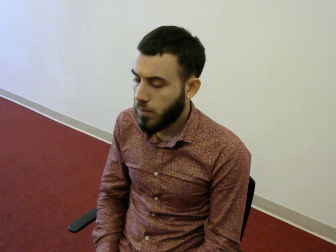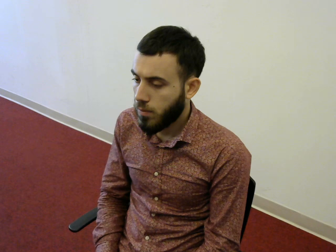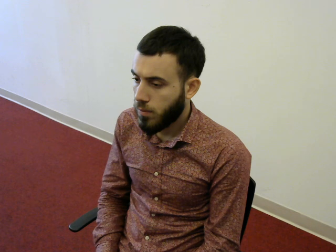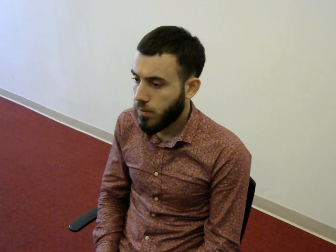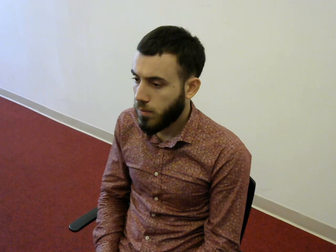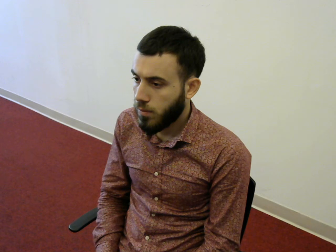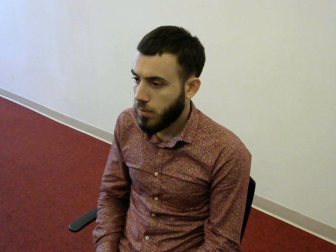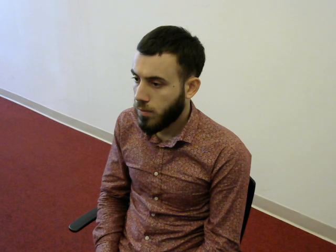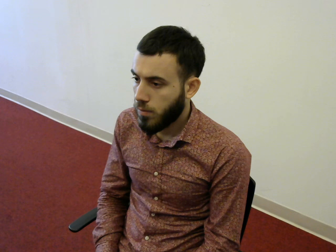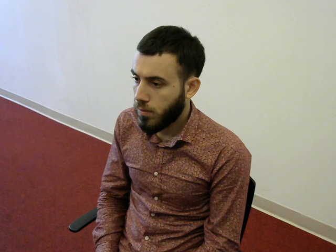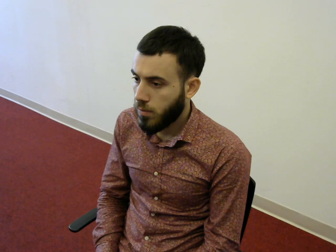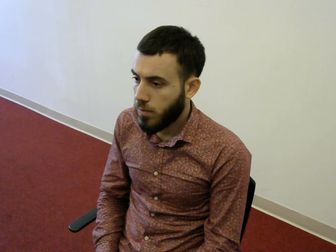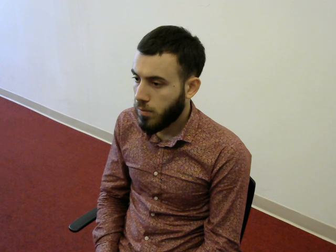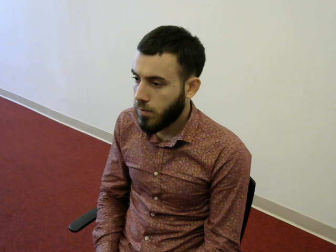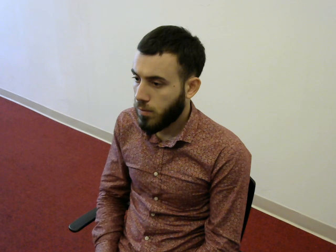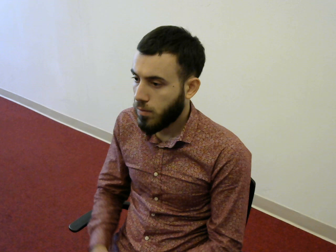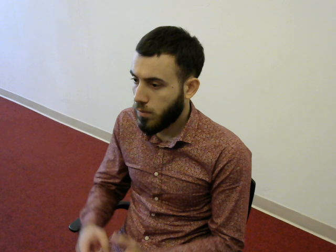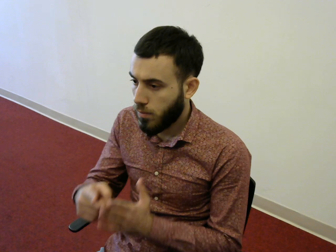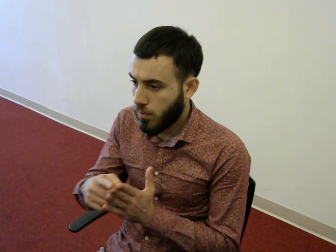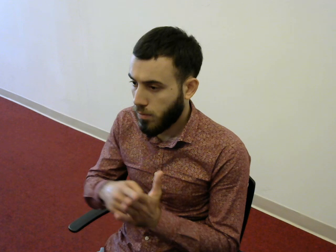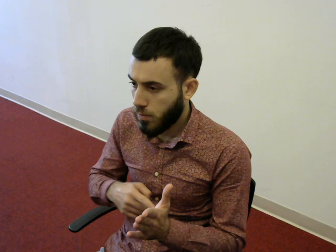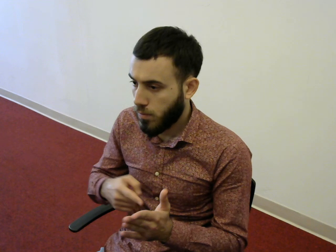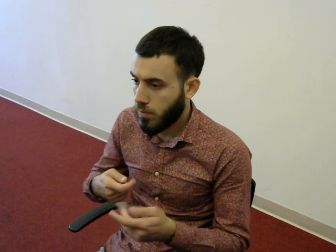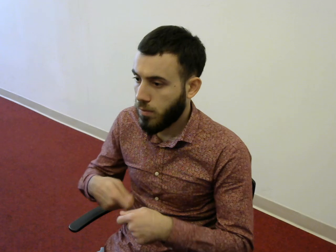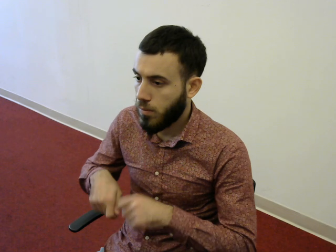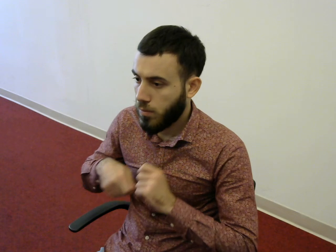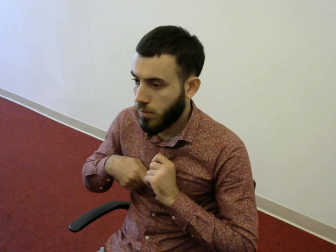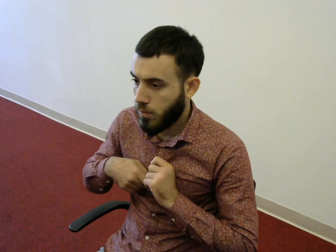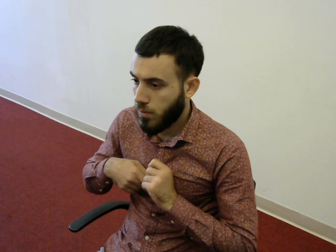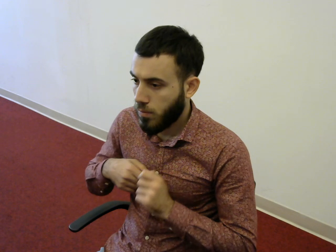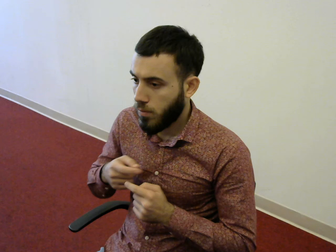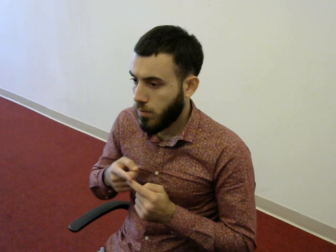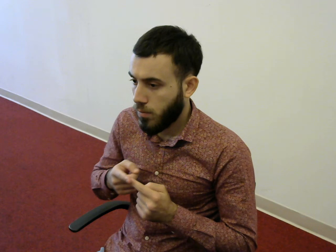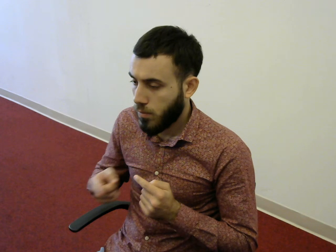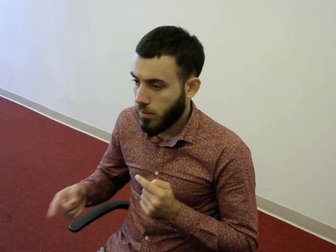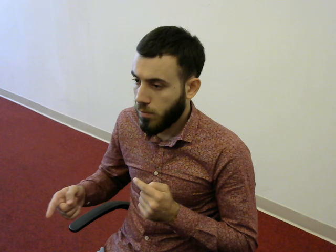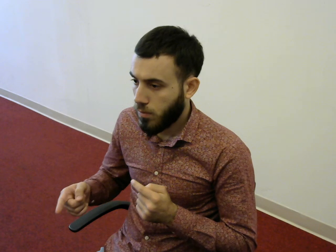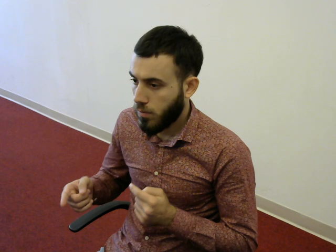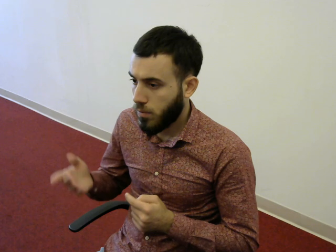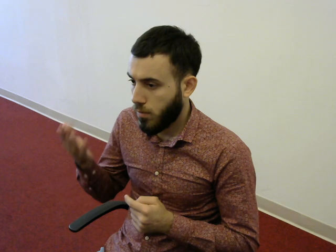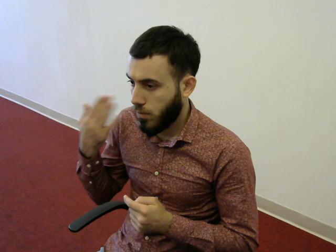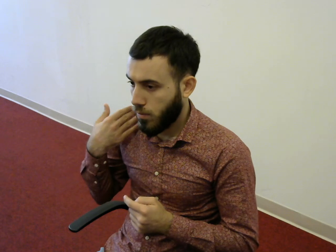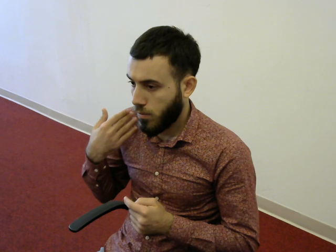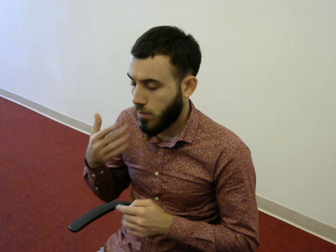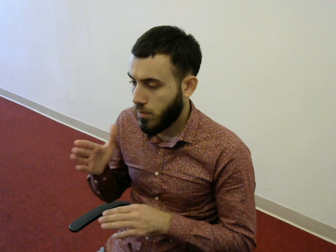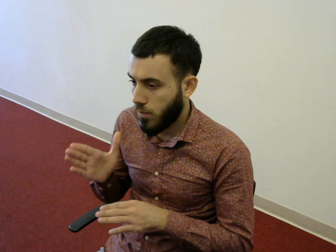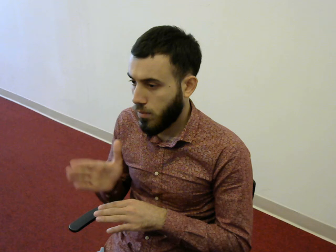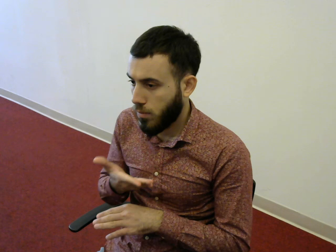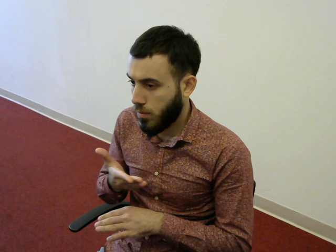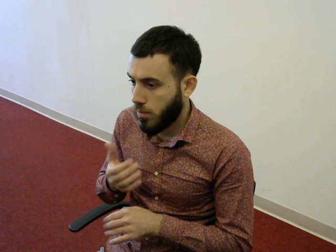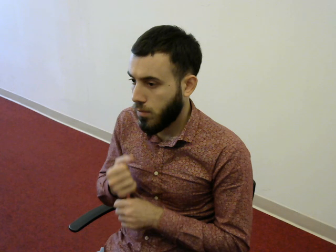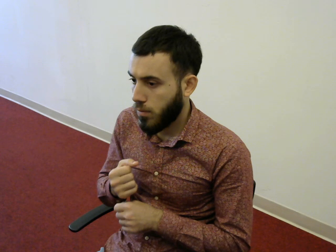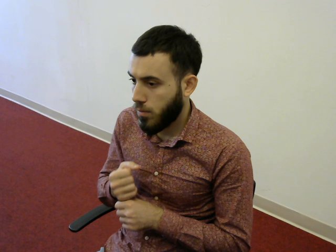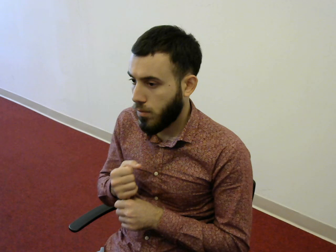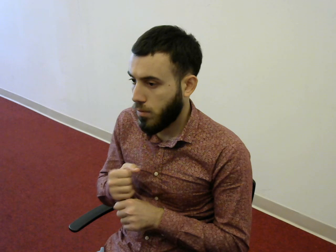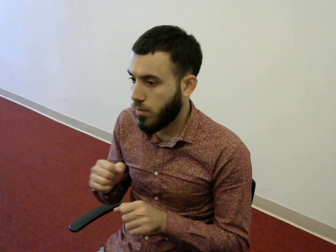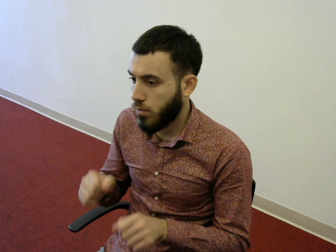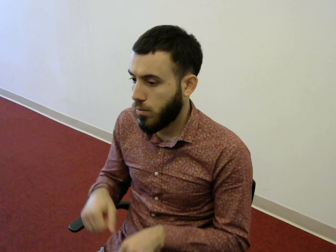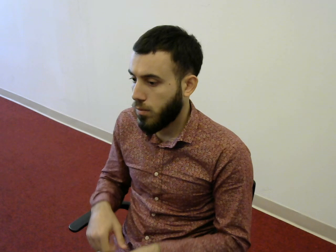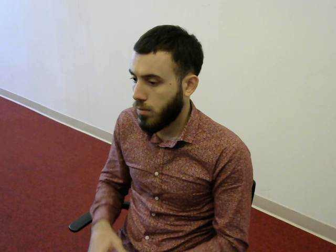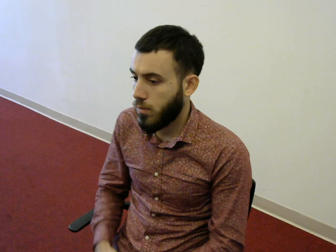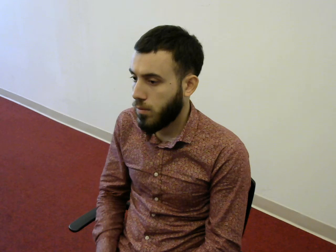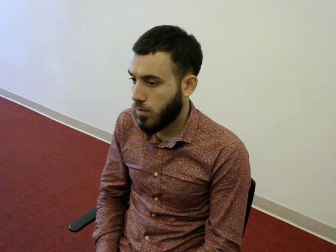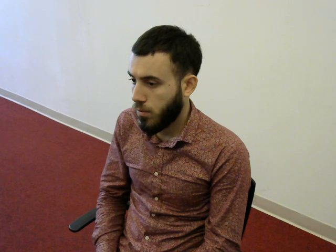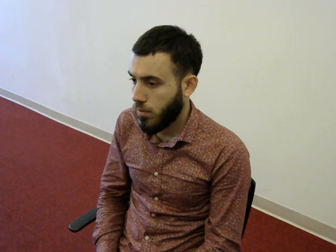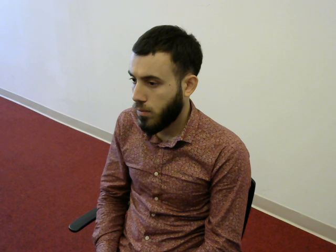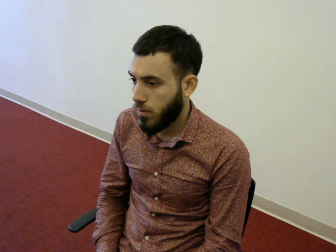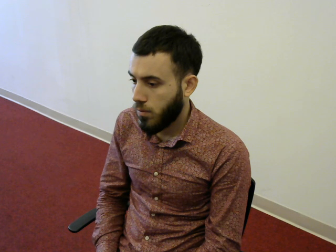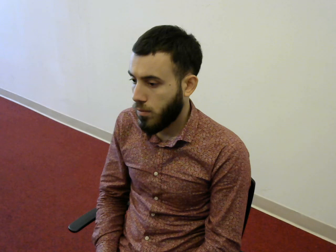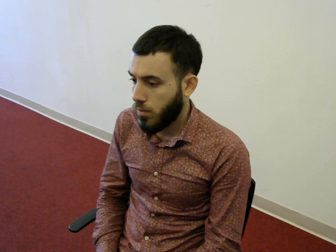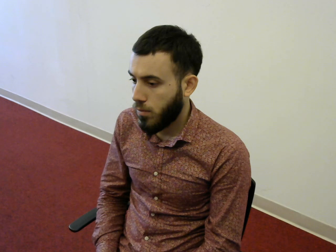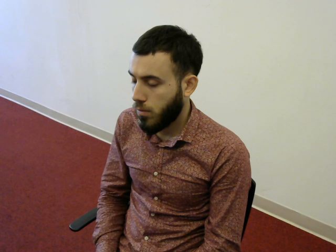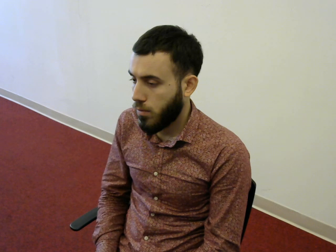Etibarnaməni müddətindən əvvəl ləğv etdirmək olarmı?